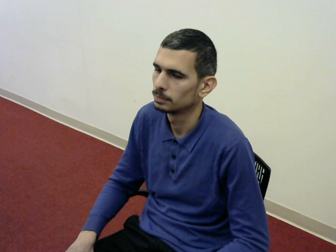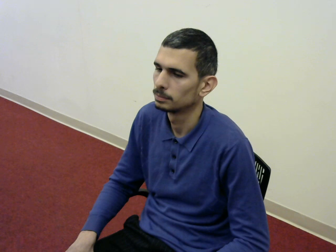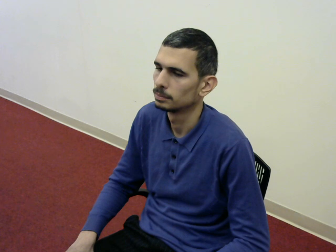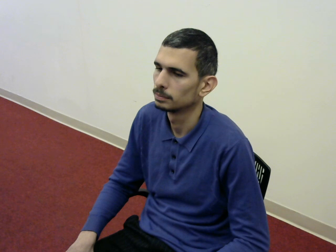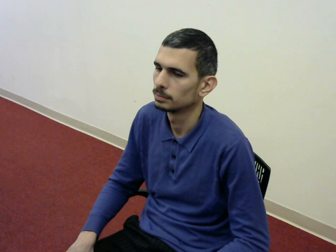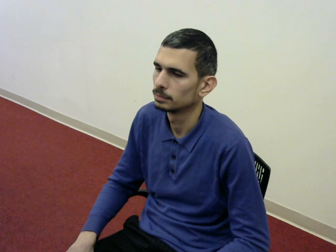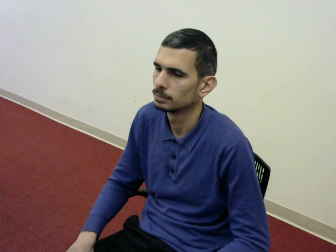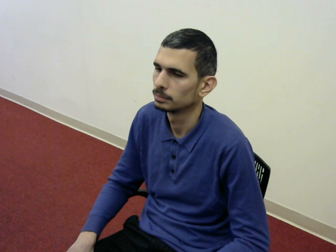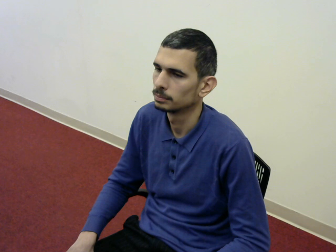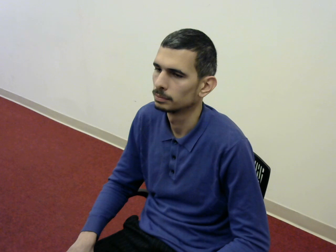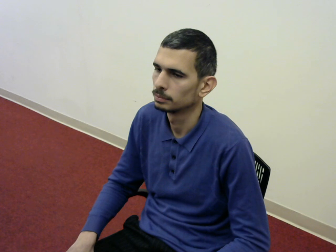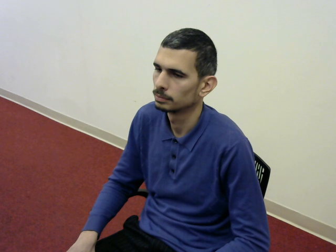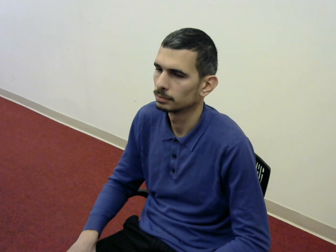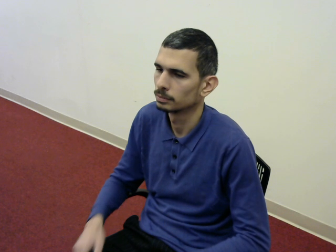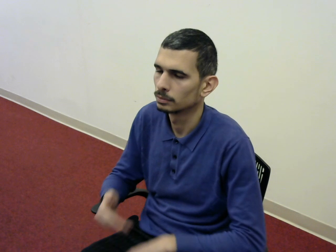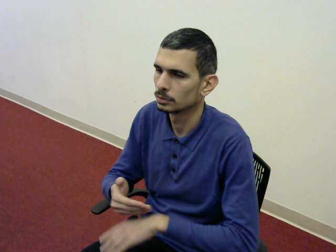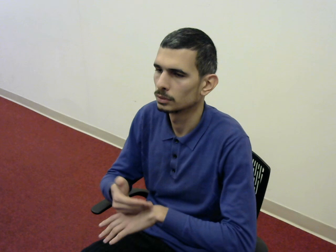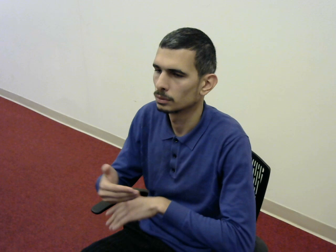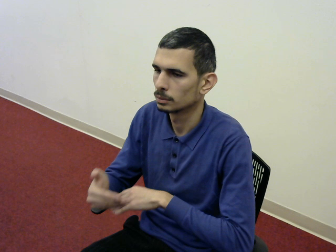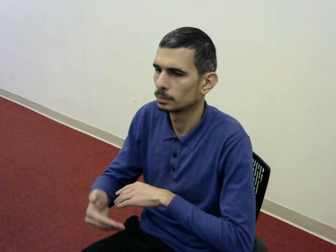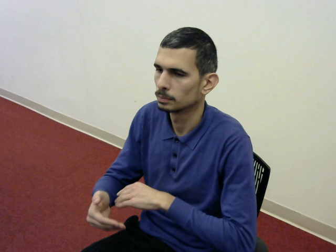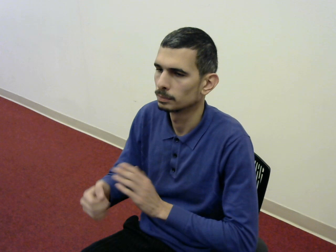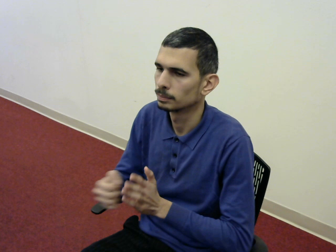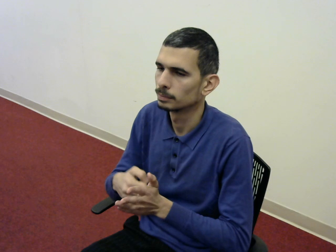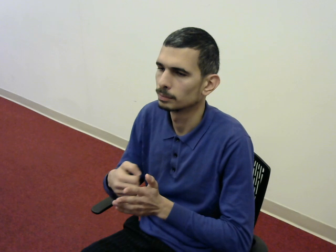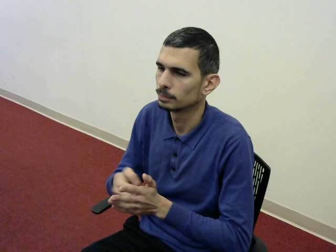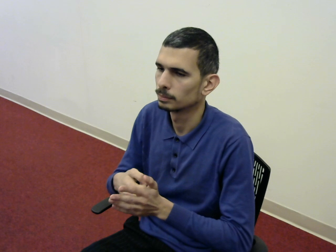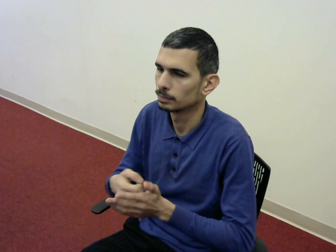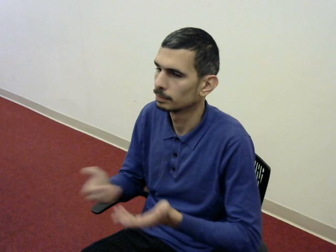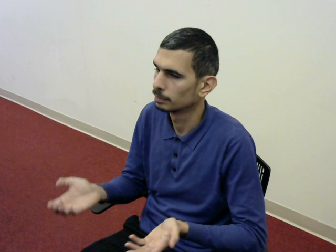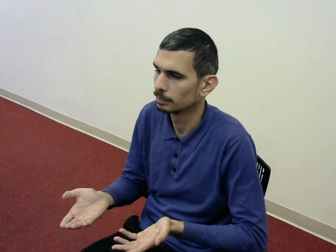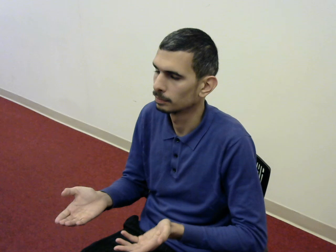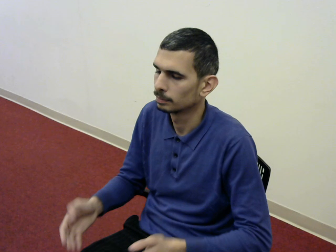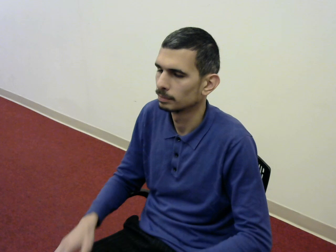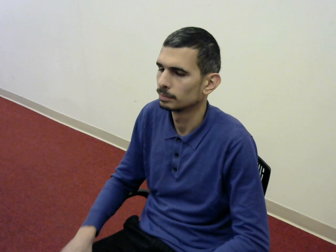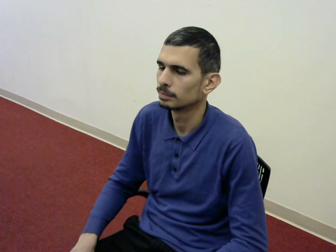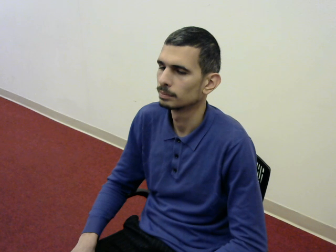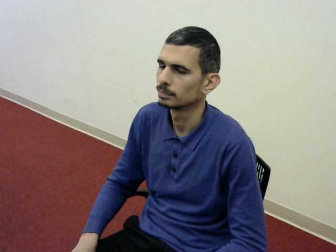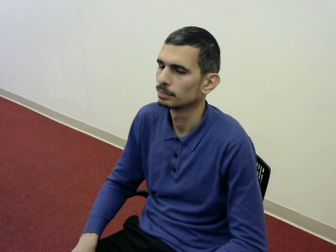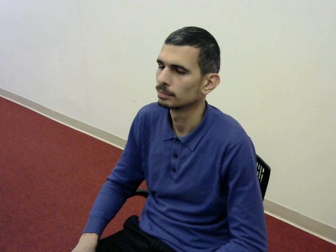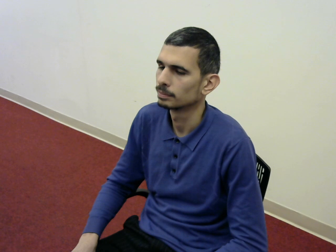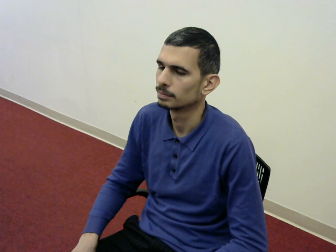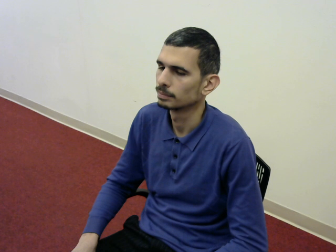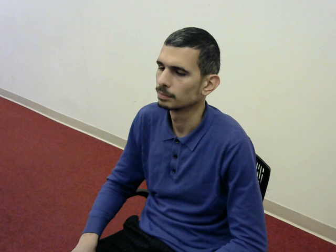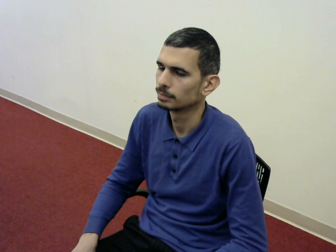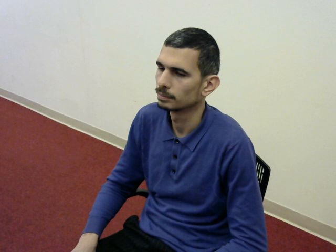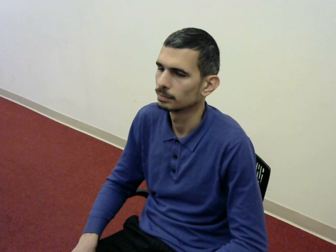Gecikməyinizin səbəbi nədir?